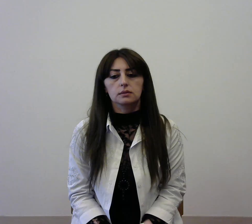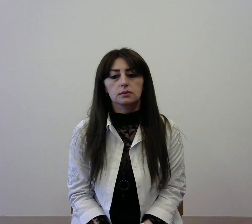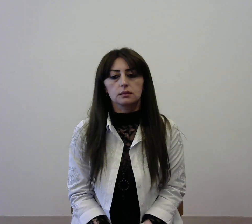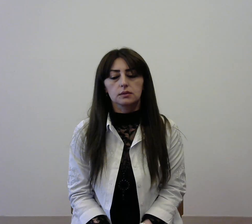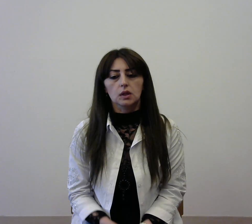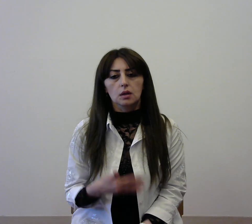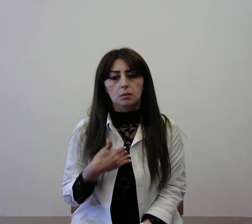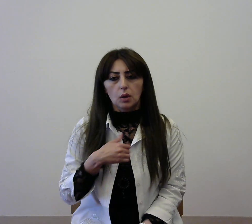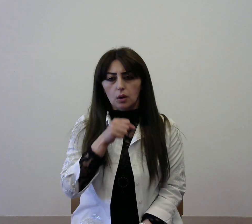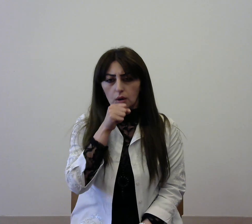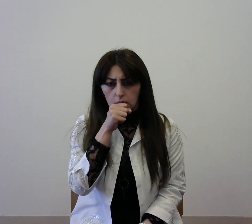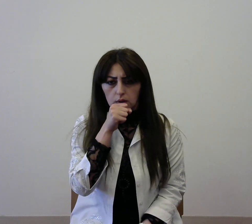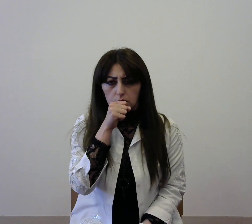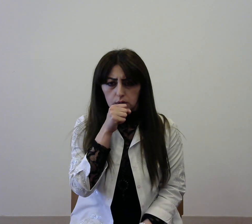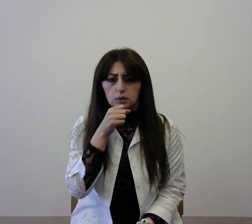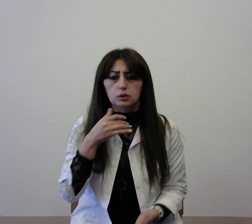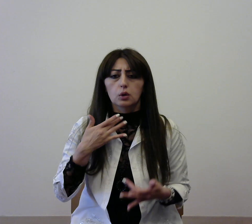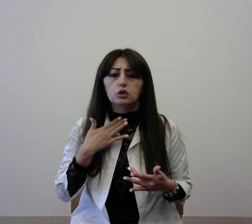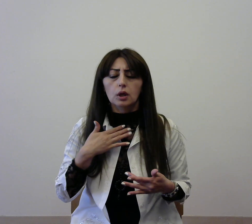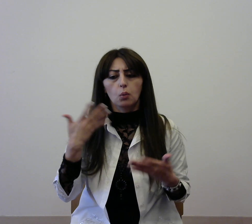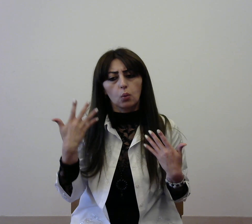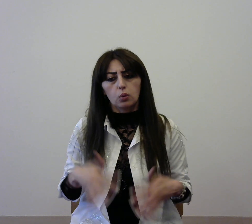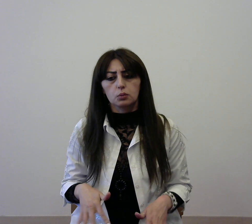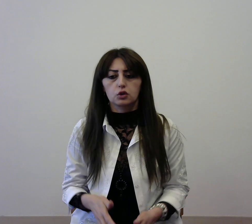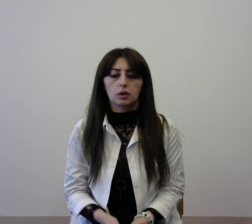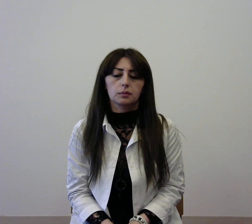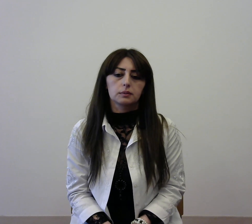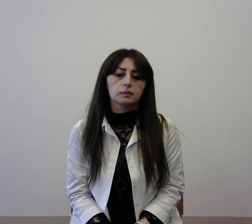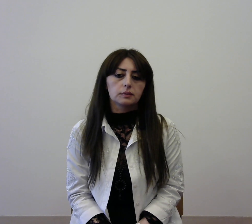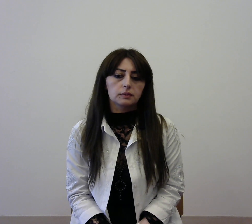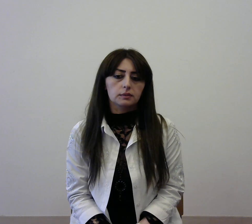Mən zökəm olmuşam